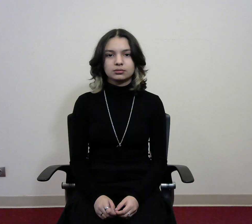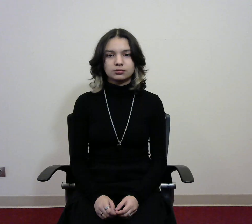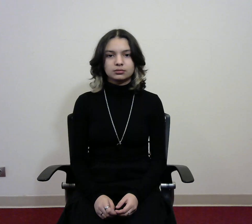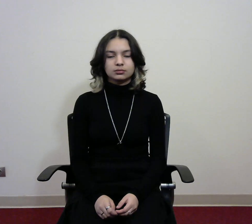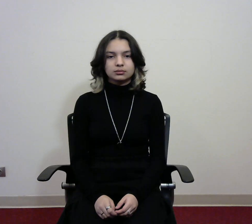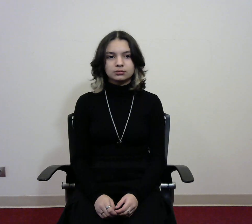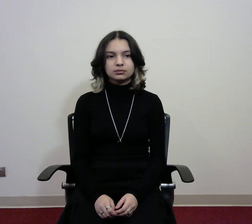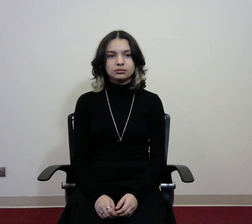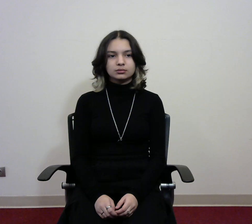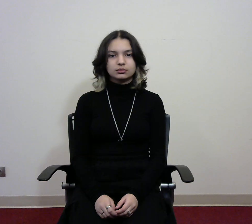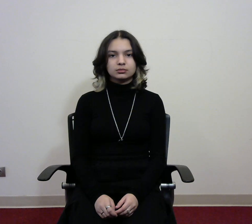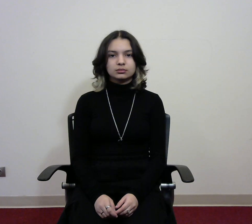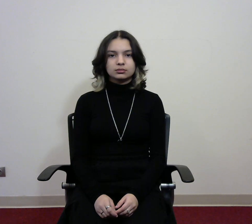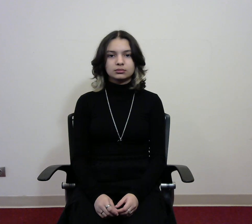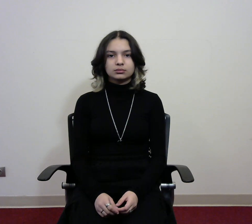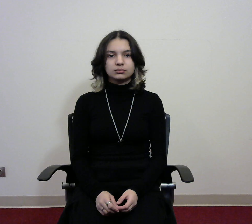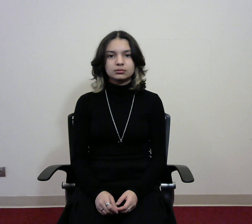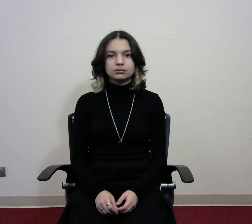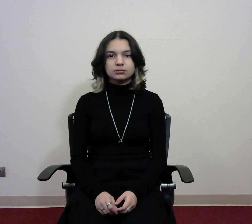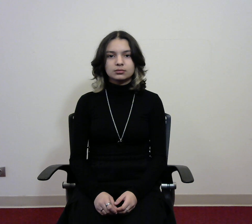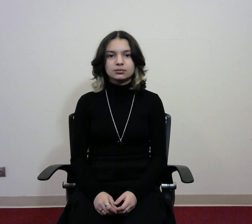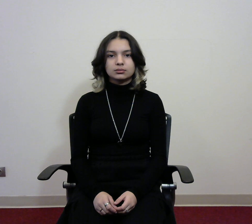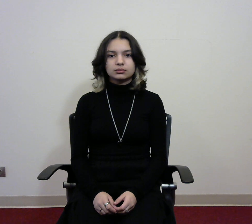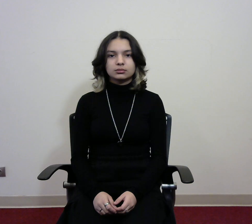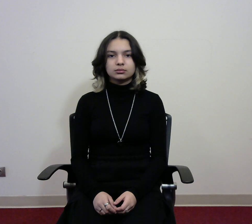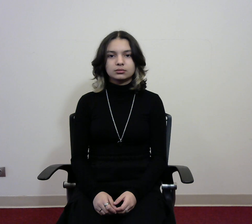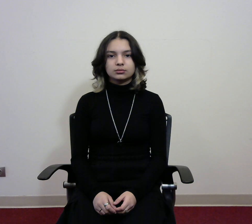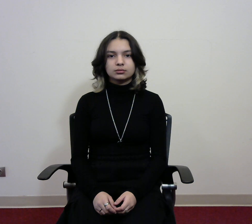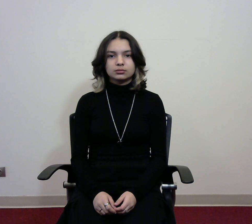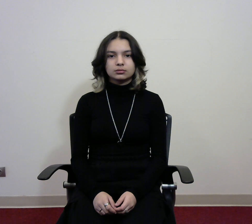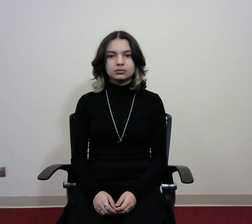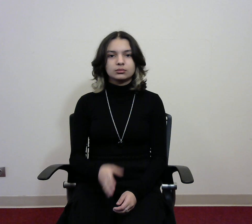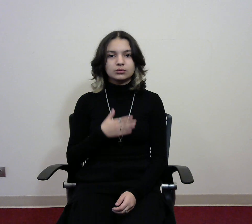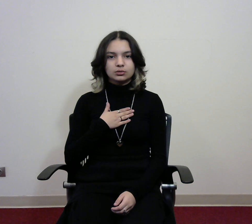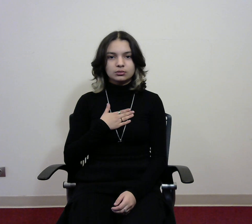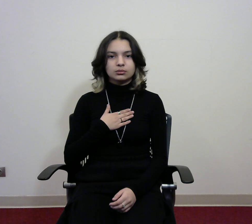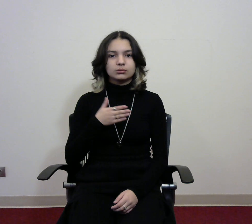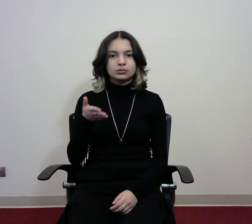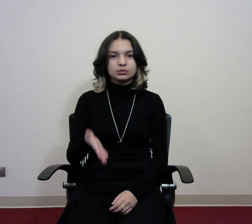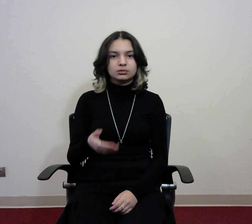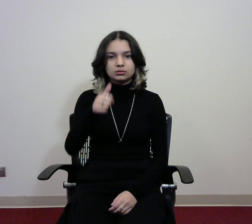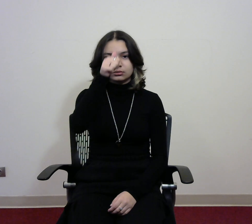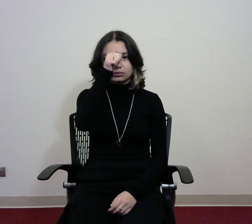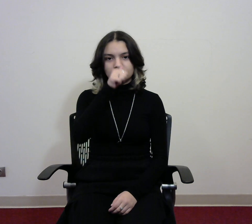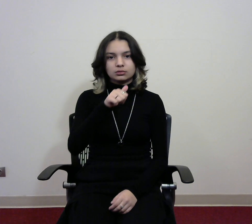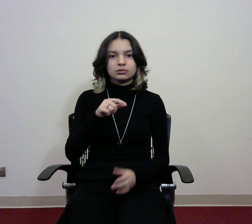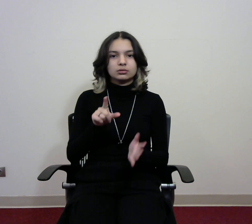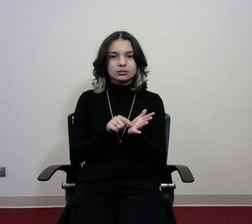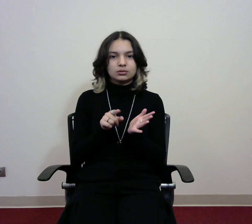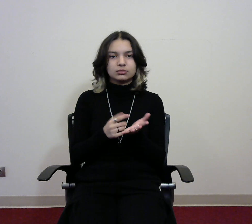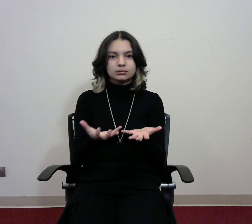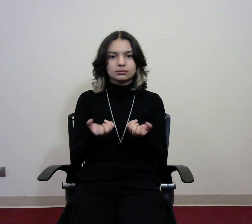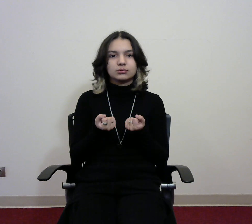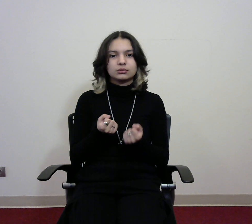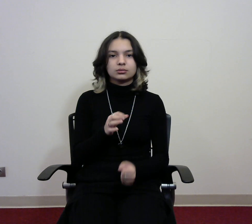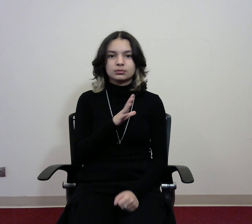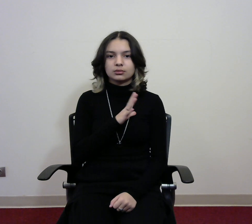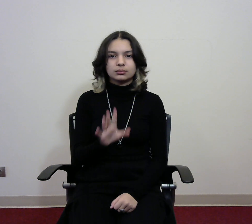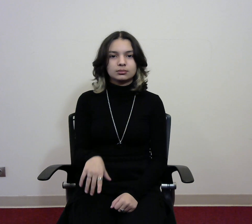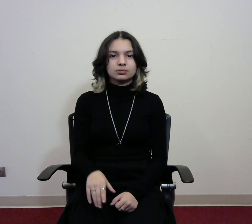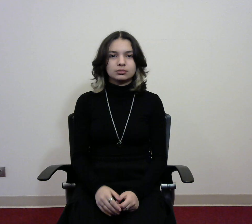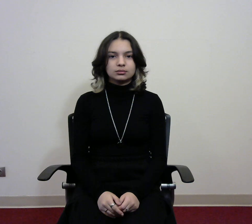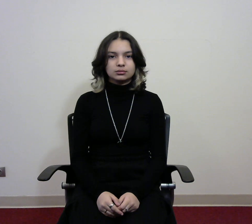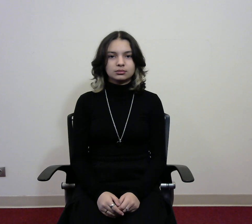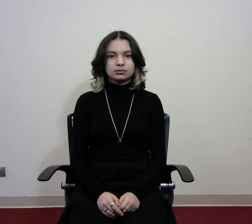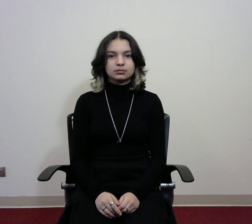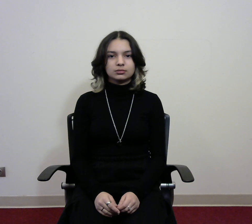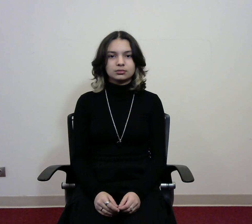Mən bu ay pensiya almamışam